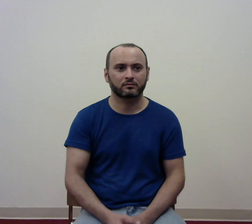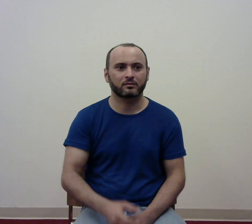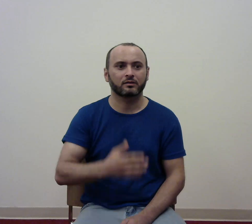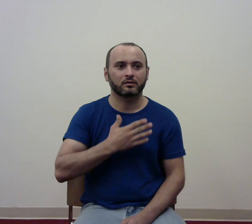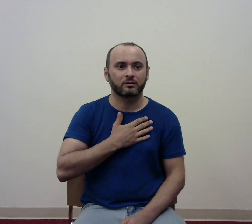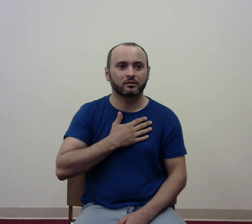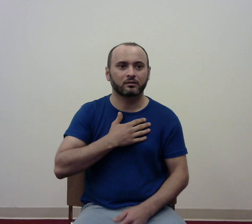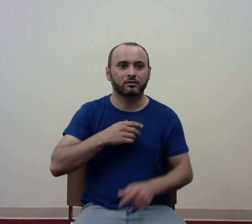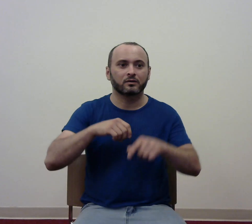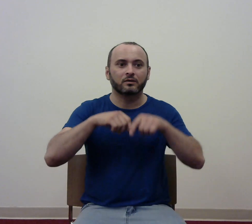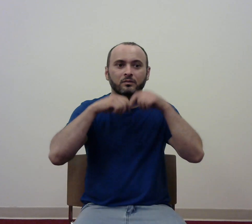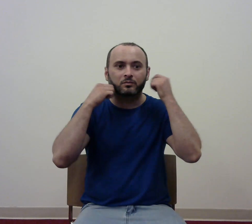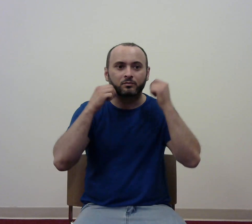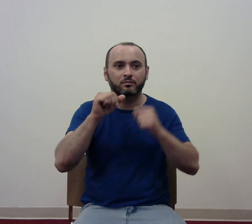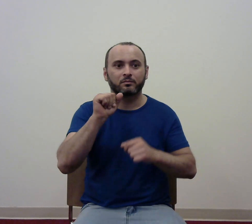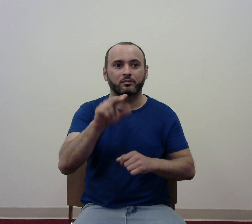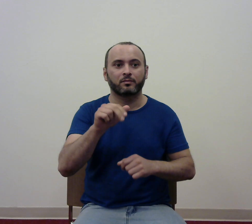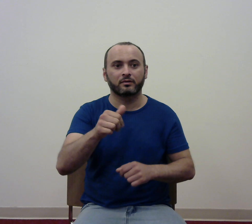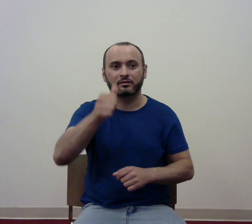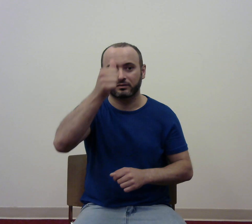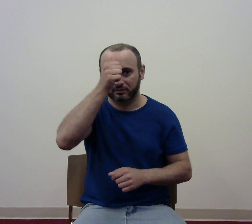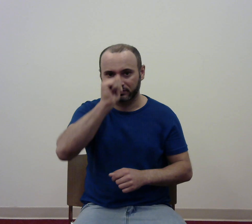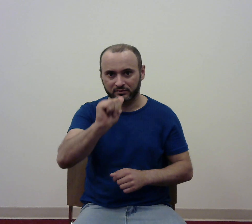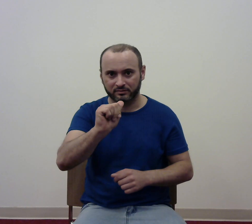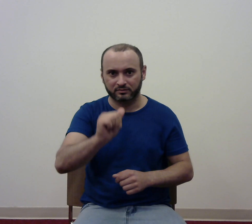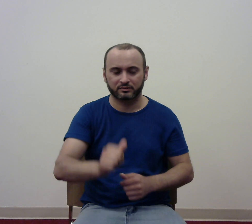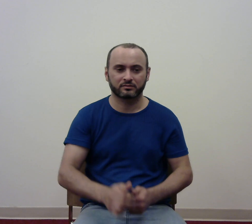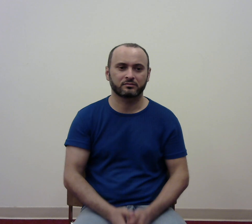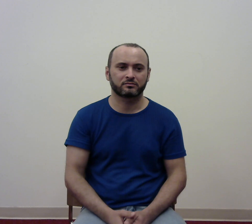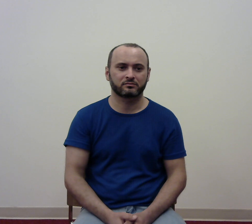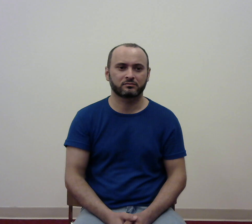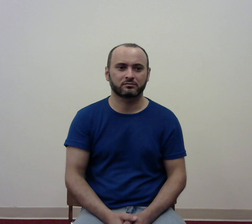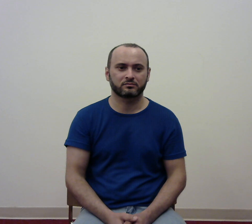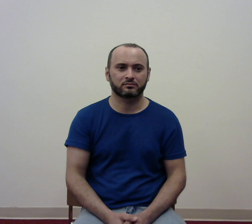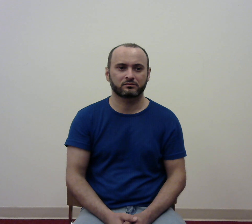Mənim ad günüm aprel ayındadır